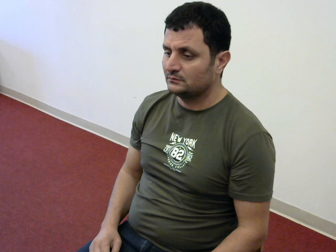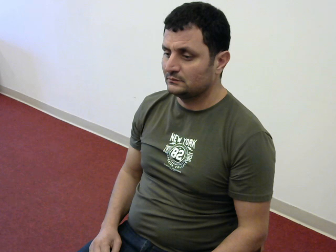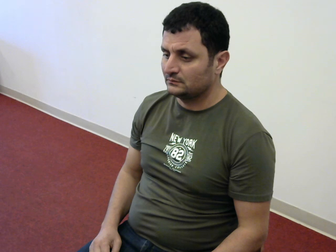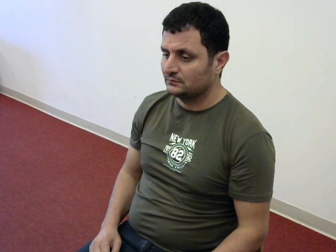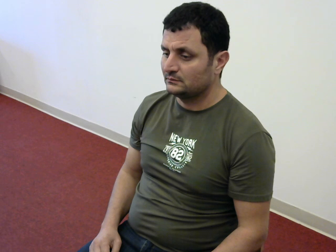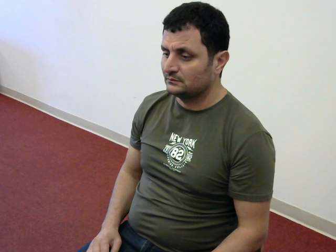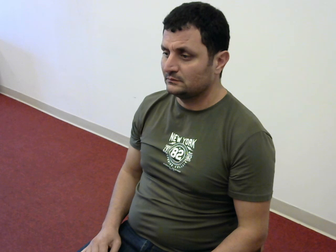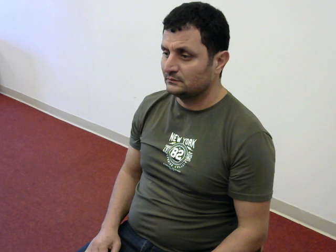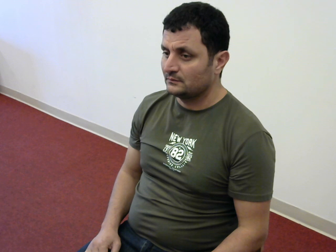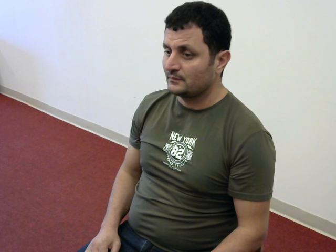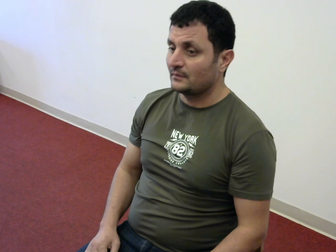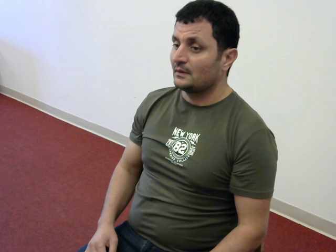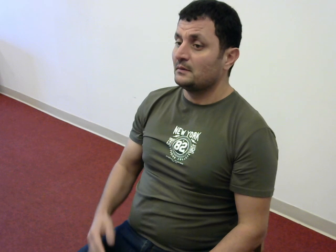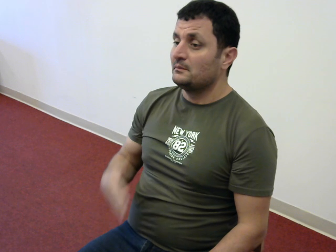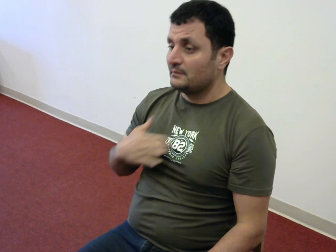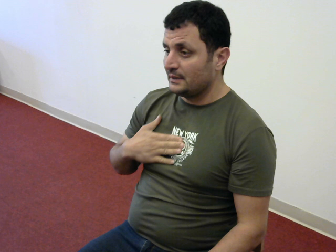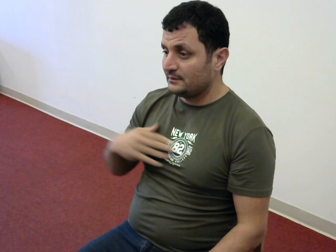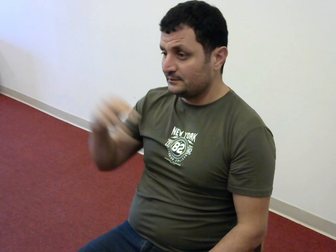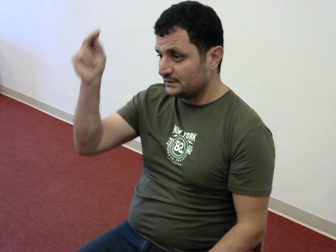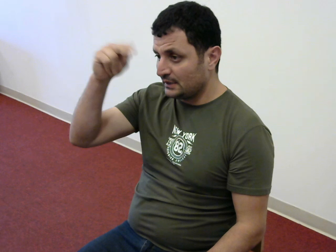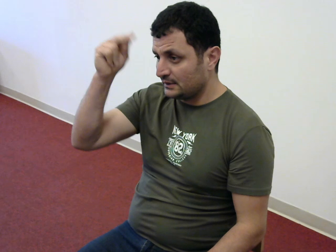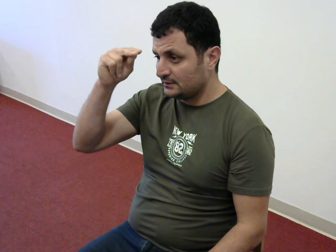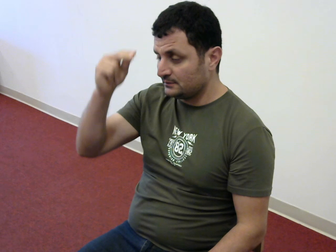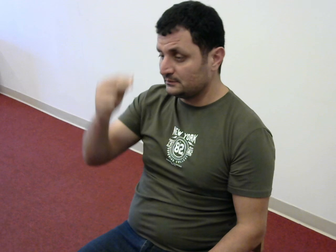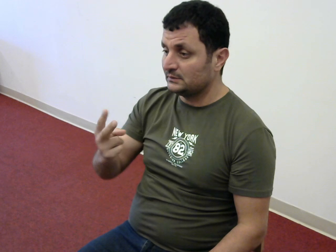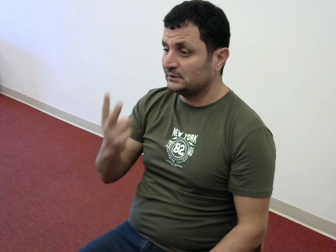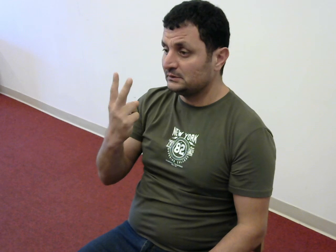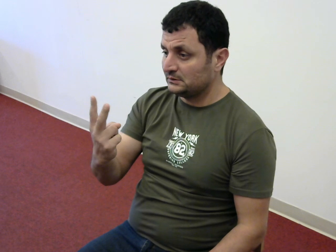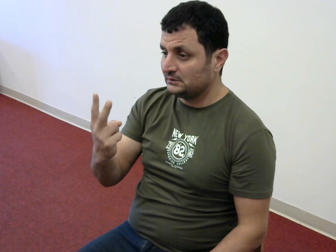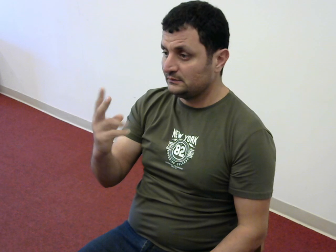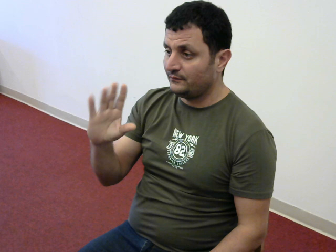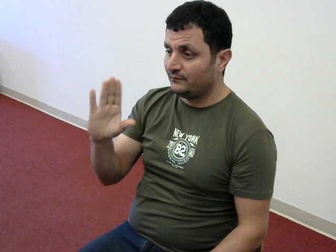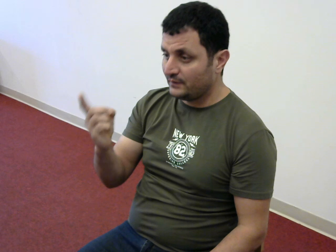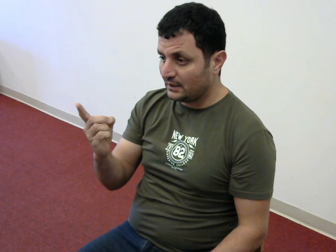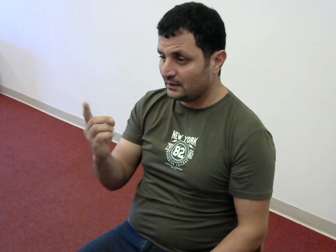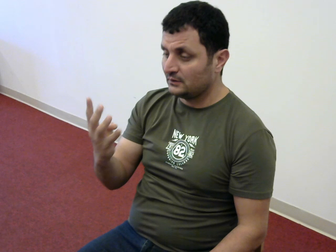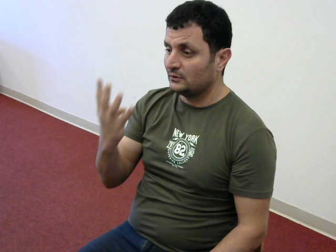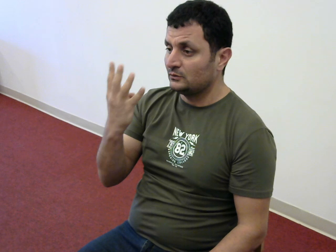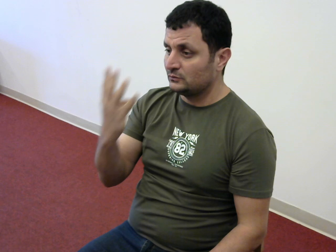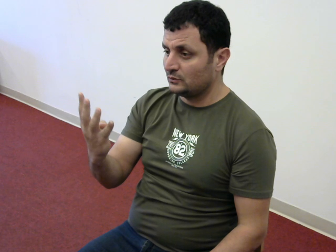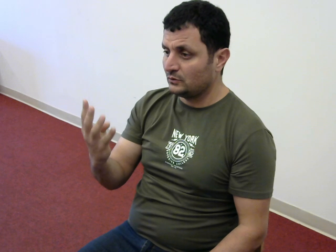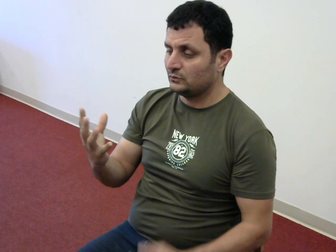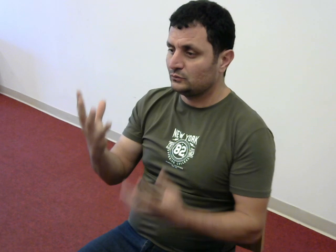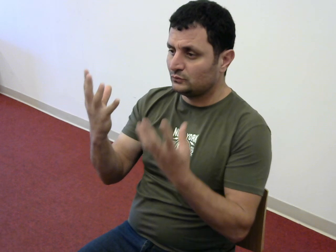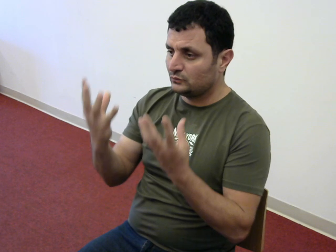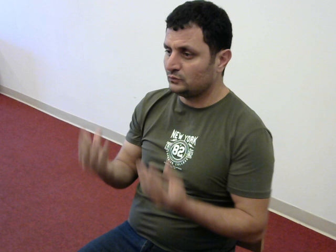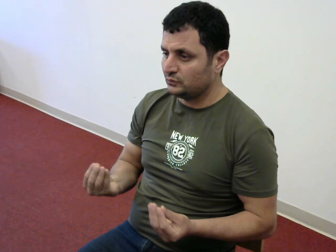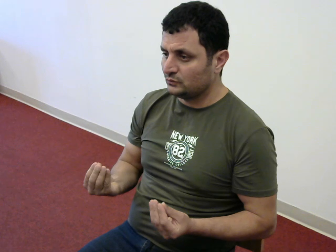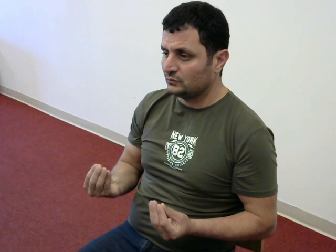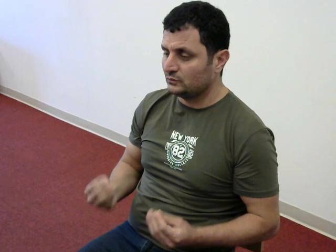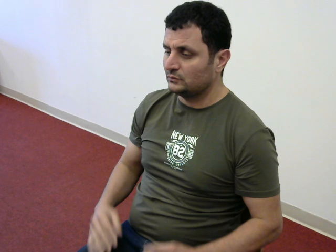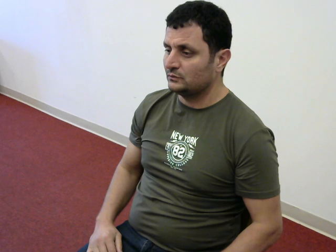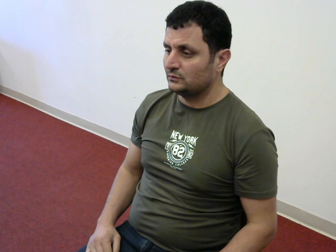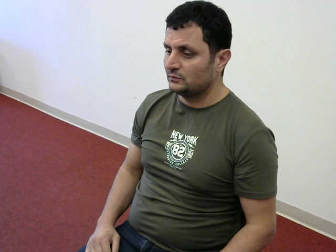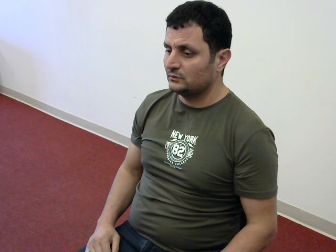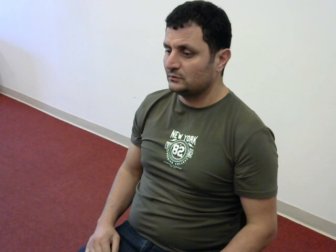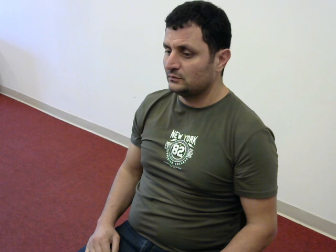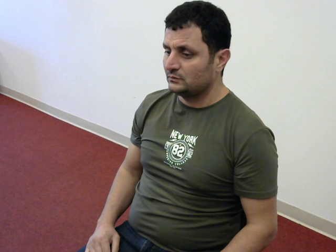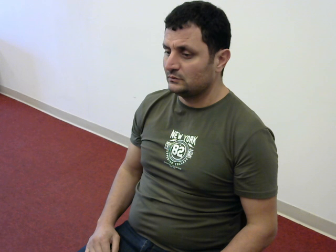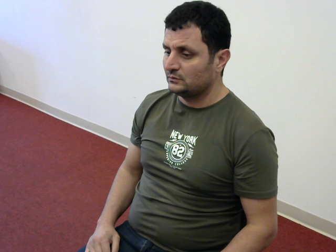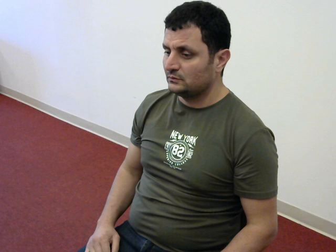Mənim dərslərim 2-ci və 4-cü günlərdir